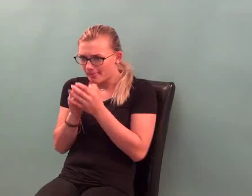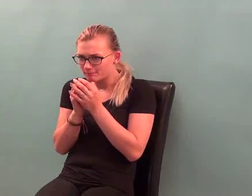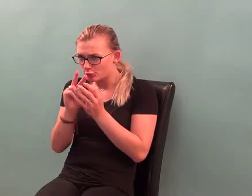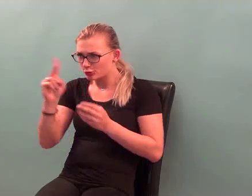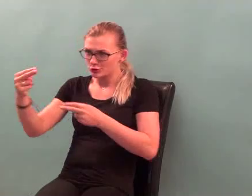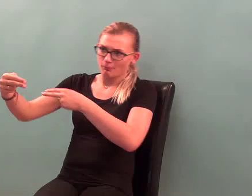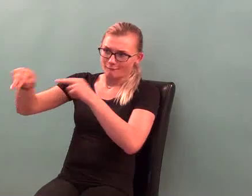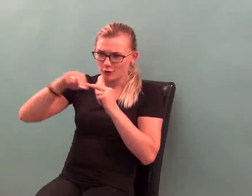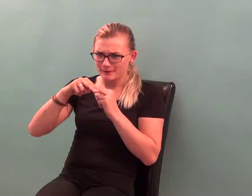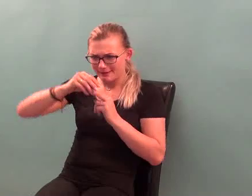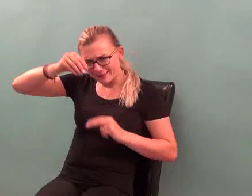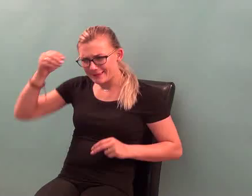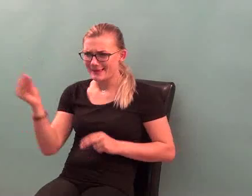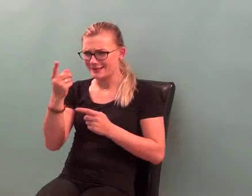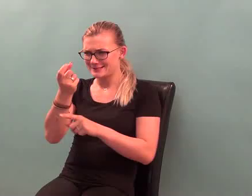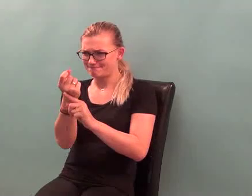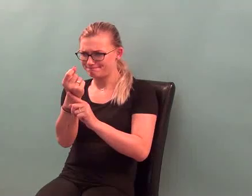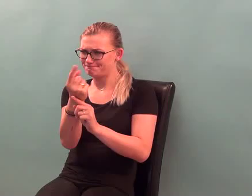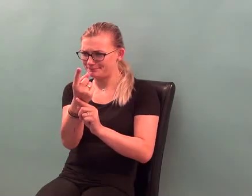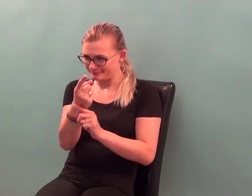Od początku, jeszcze raz rzuca.